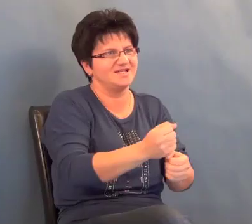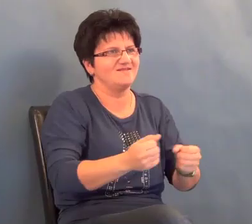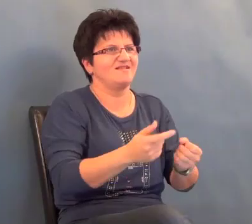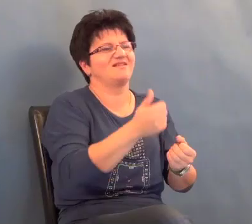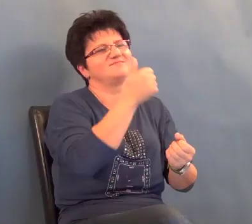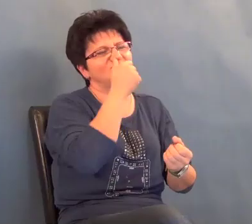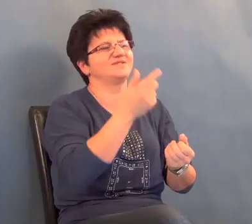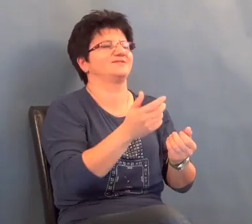A nie możesz.